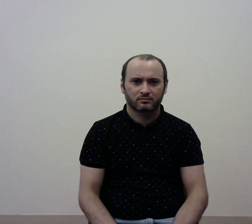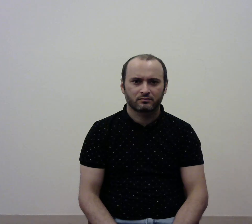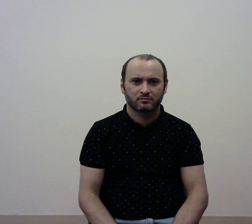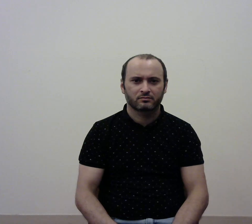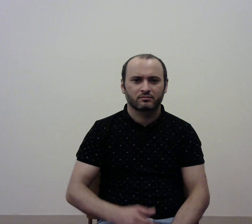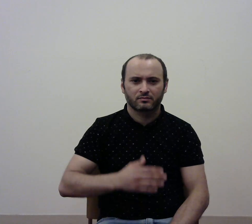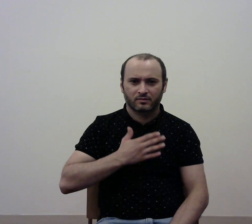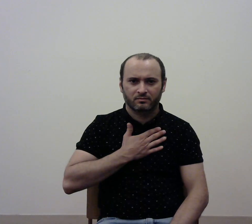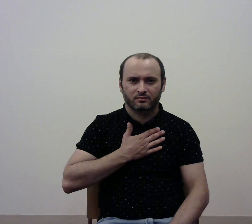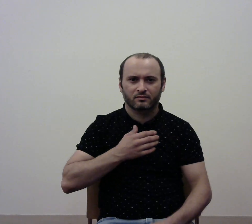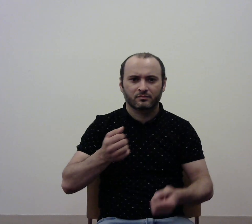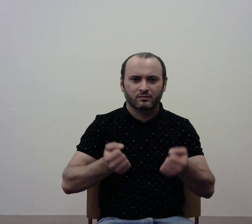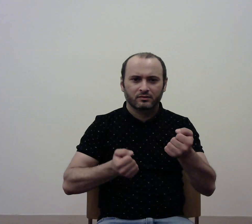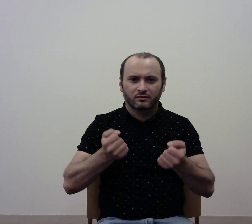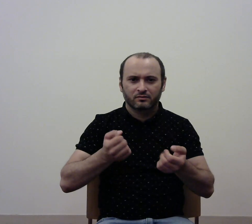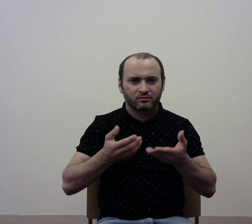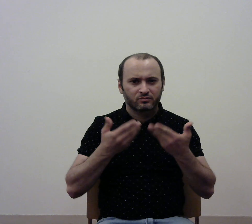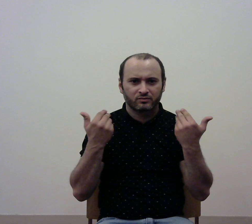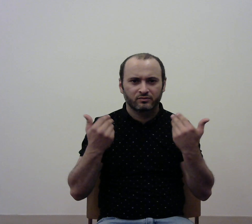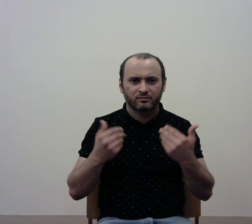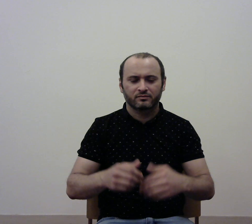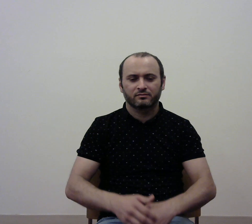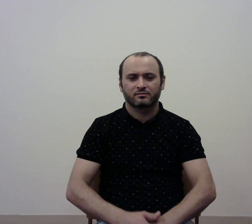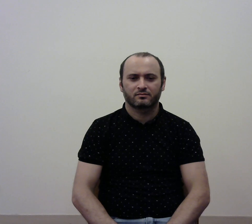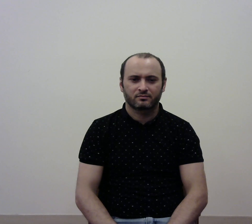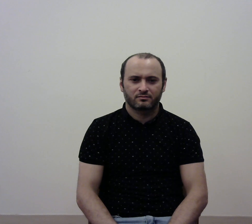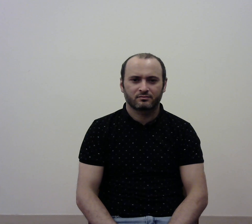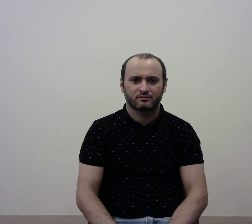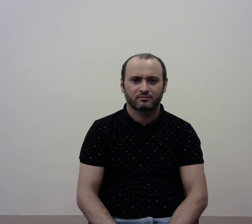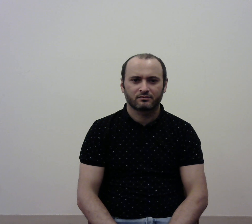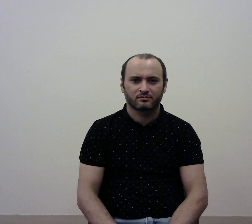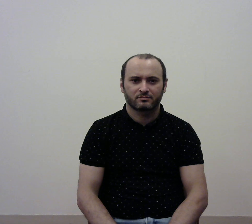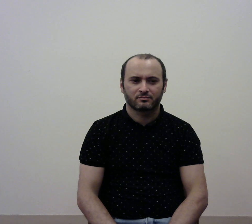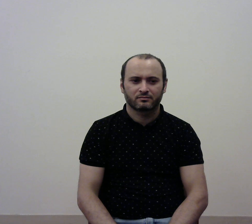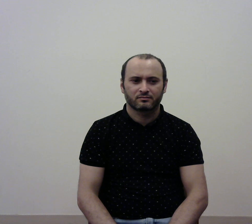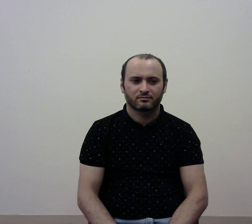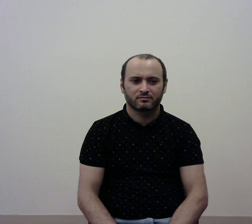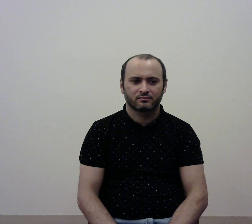Mənim avtomobilim yoxdur